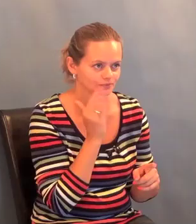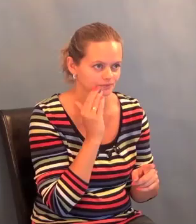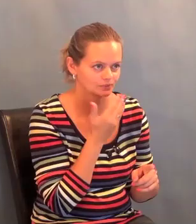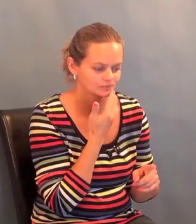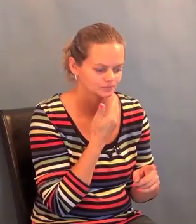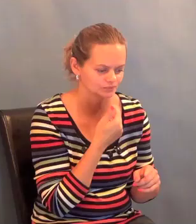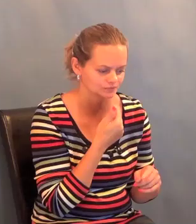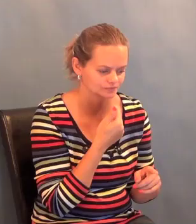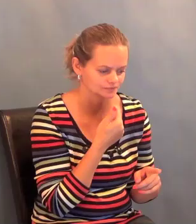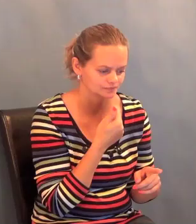Po południu?